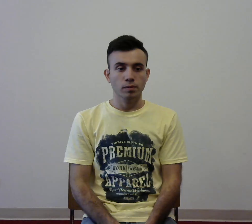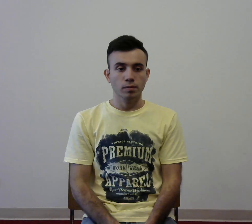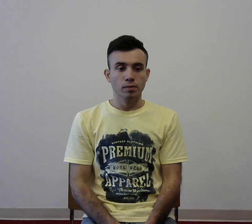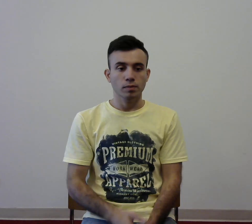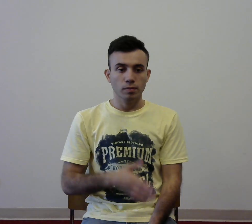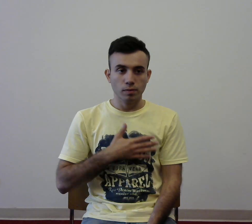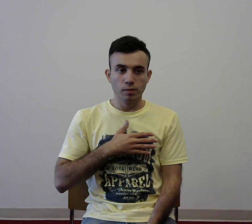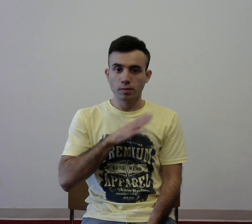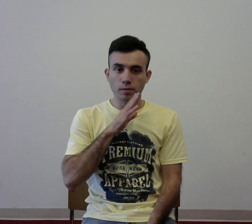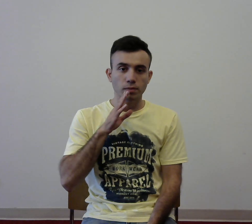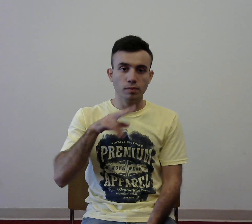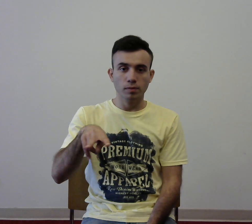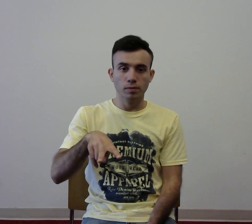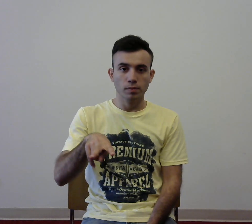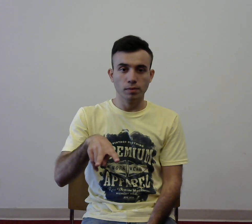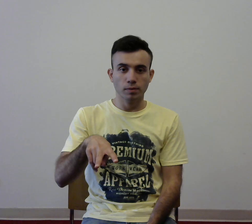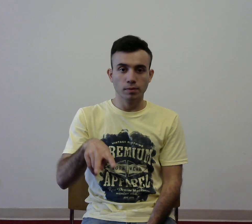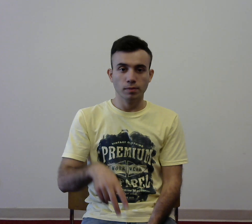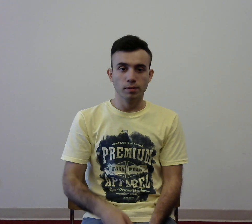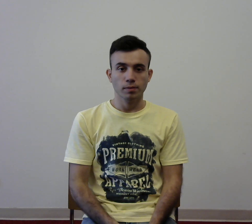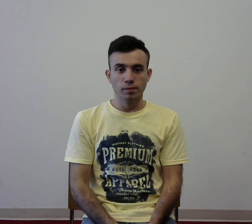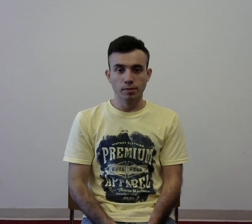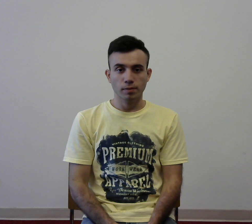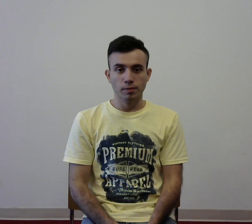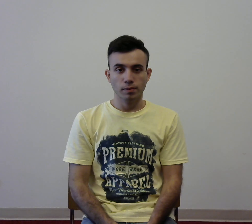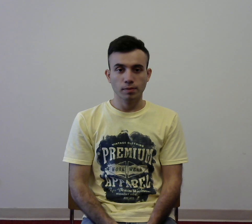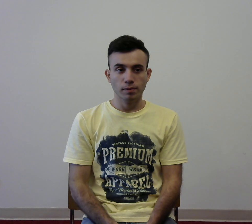Mənim anam Lənkərandandır